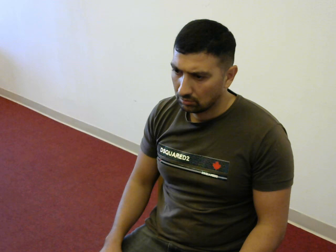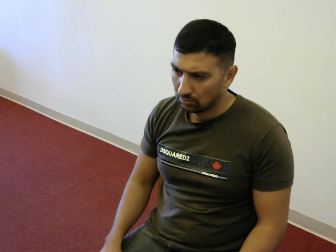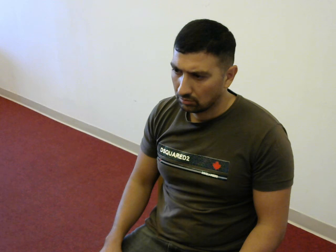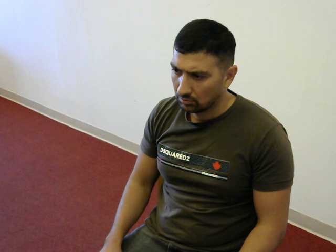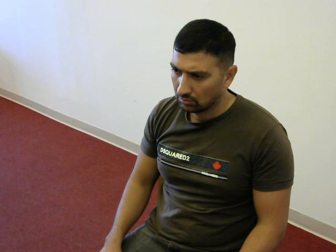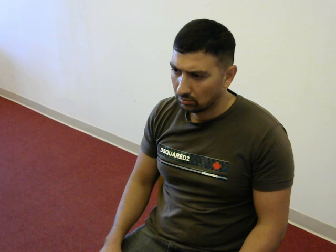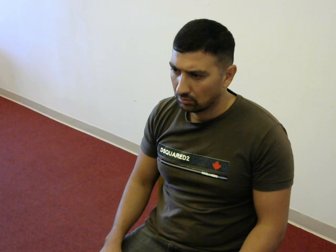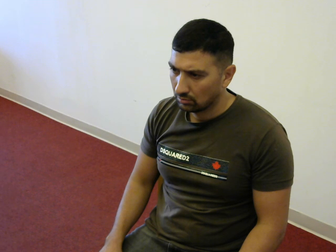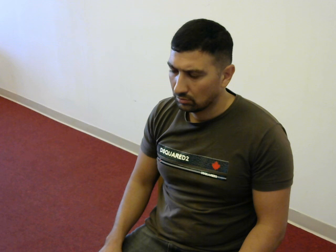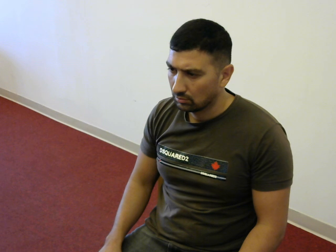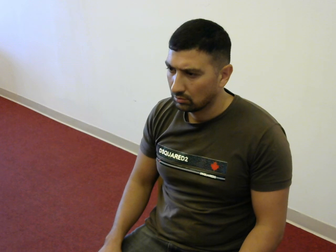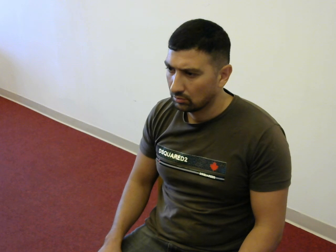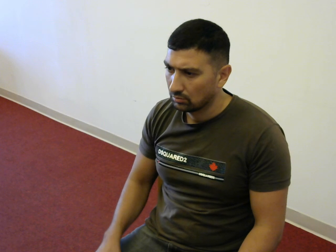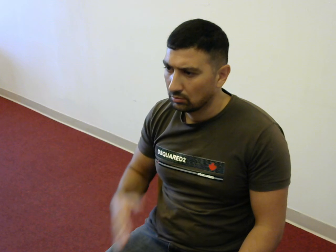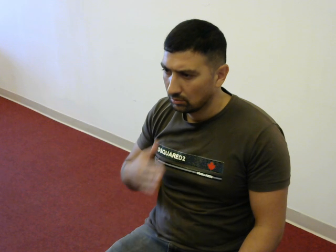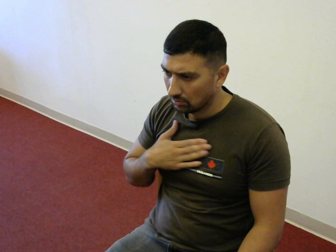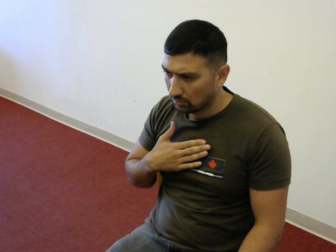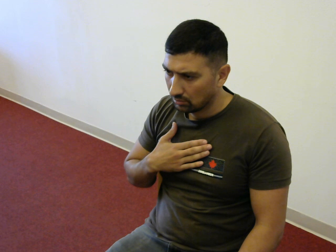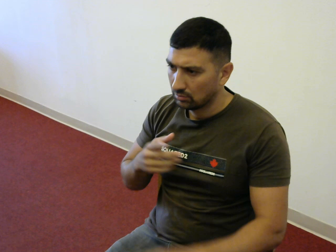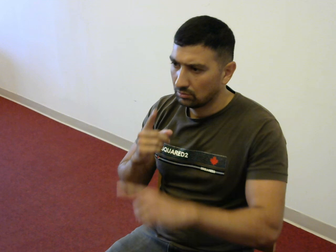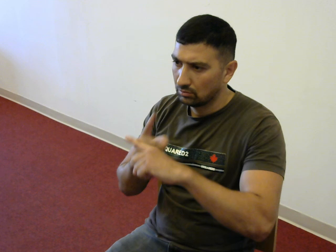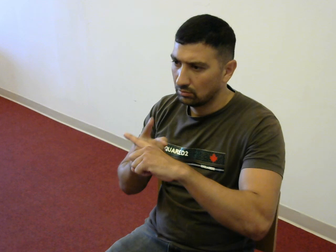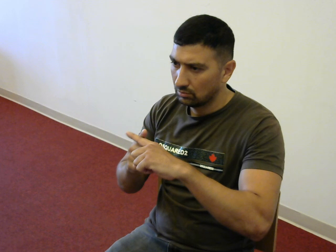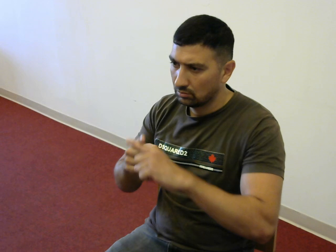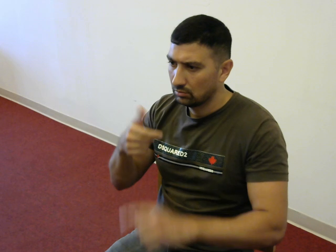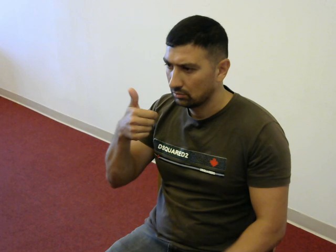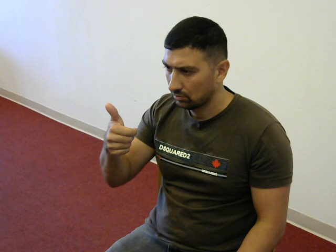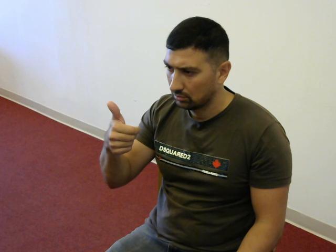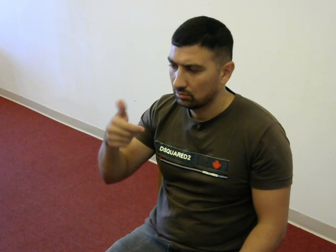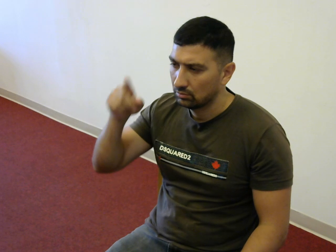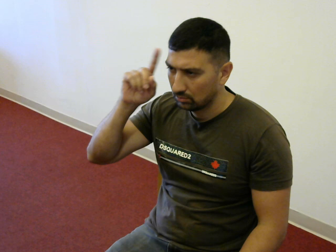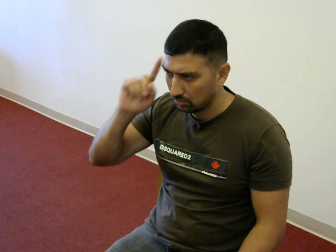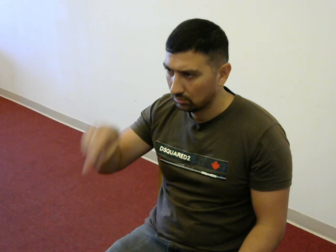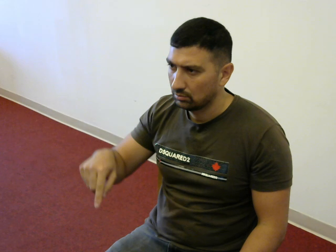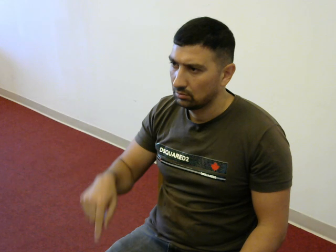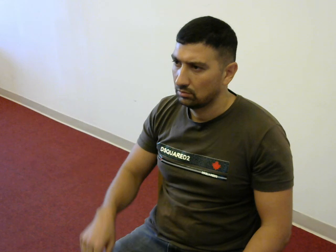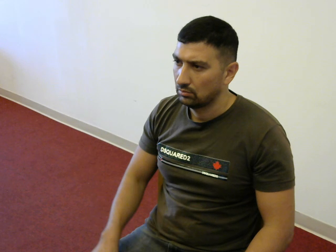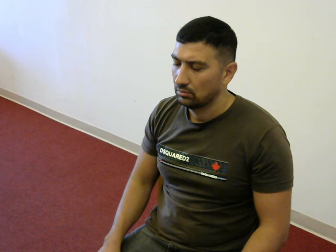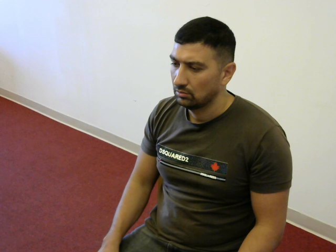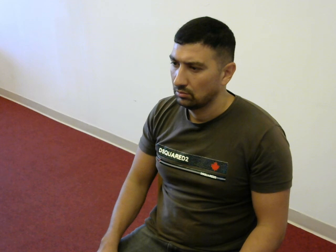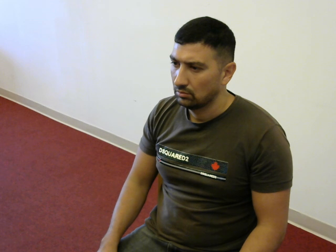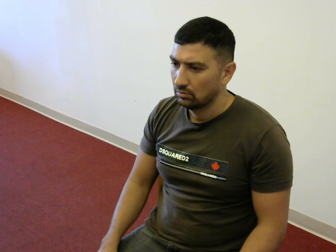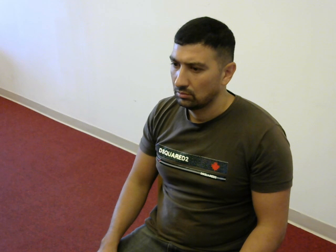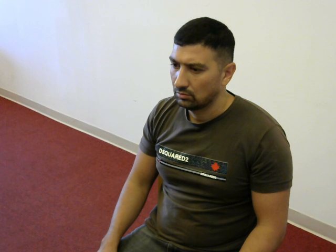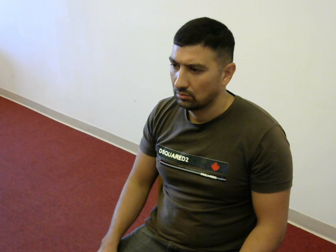Mən riyaziyyatı yaxşı bilirəm